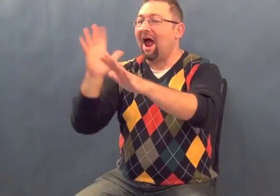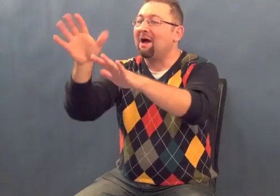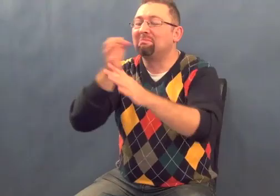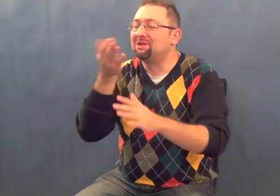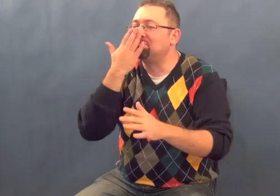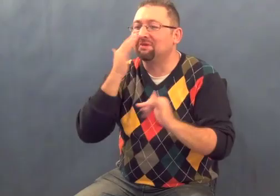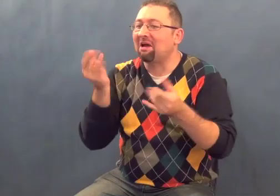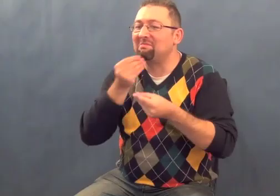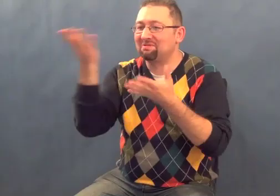Ale pytam cię - jaki prezent?